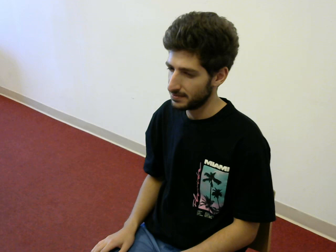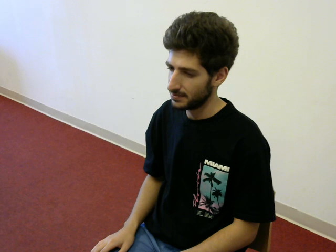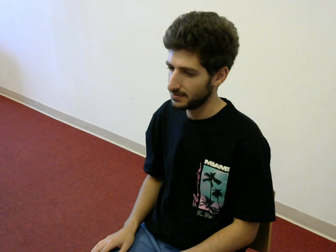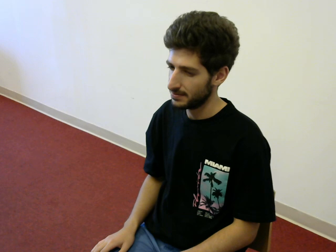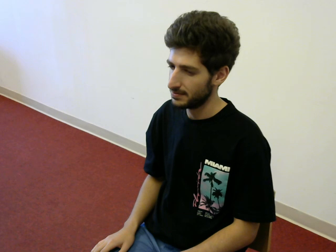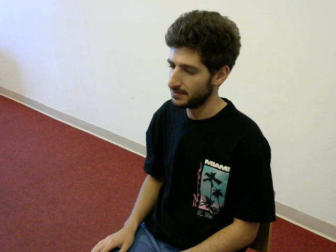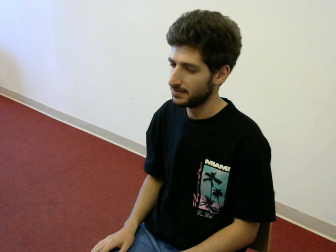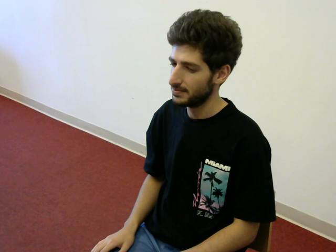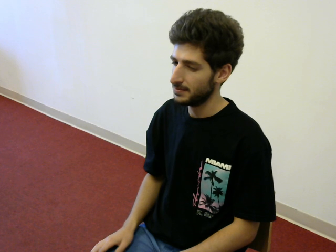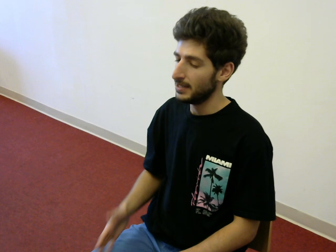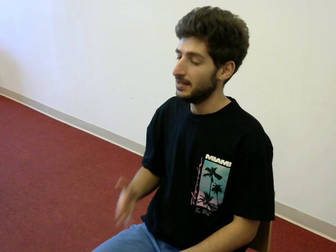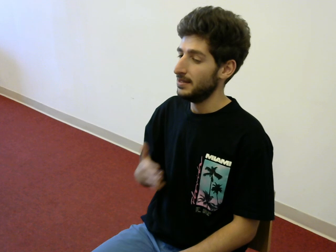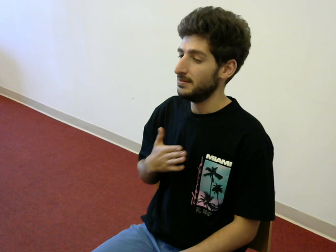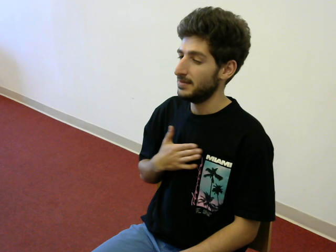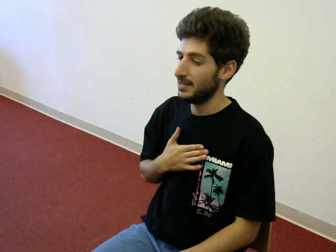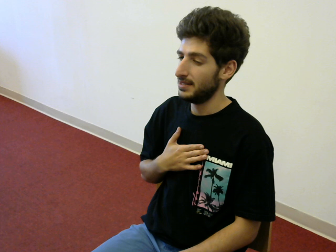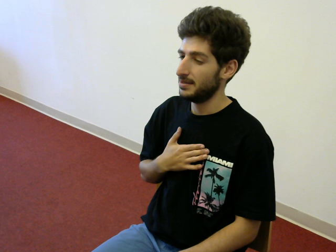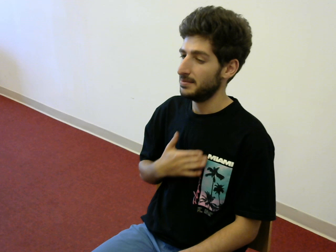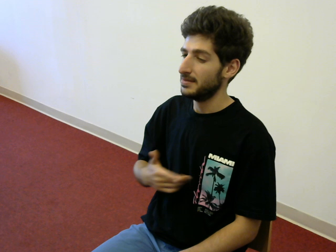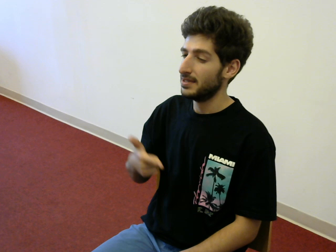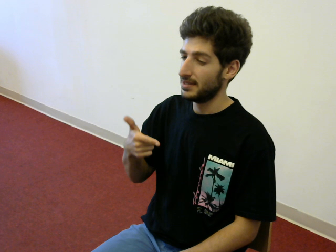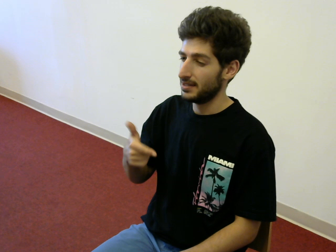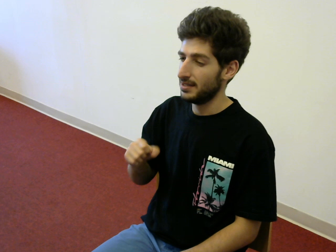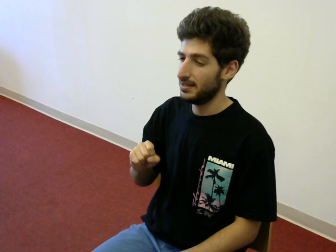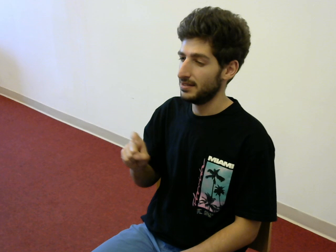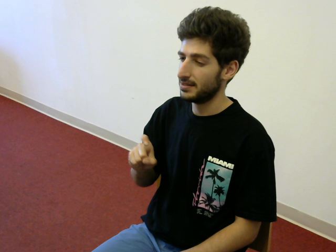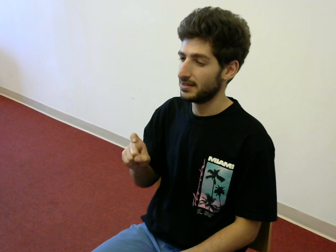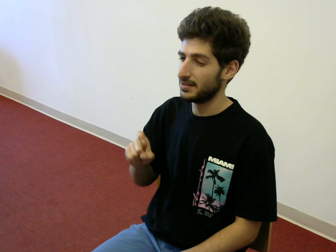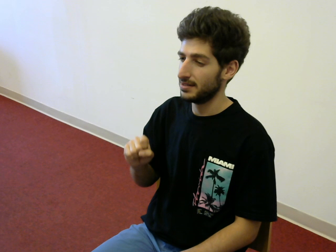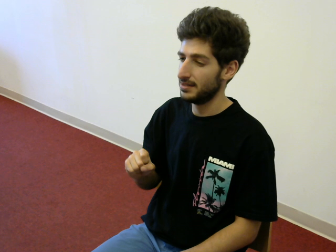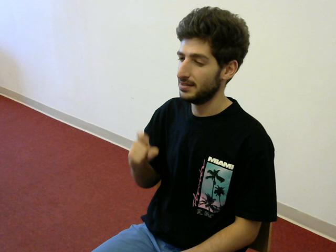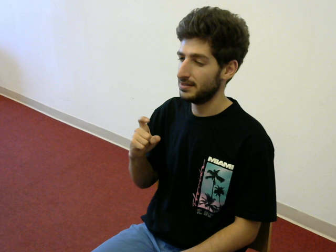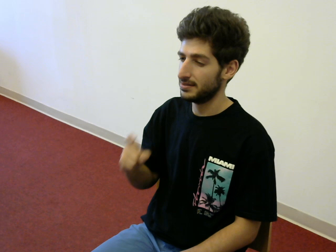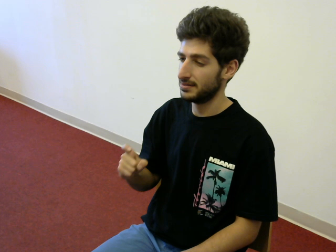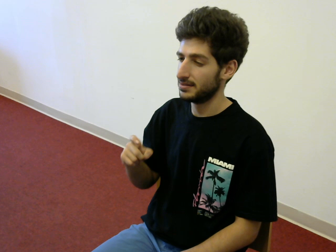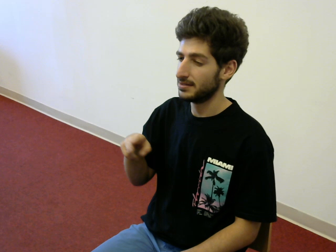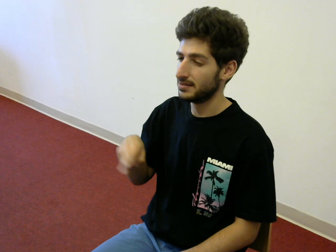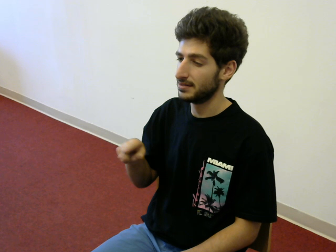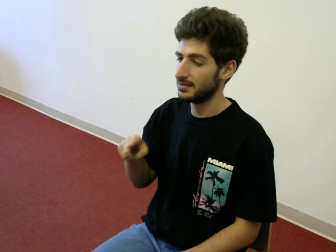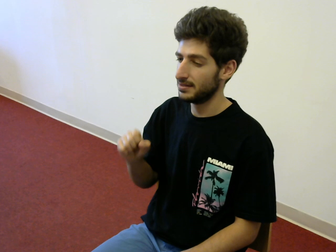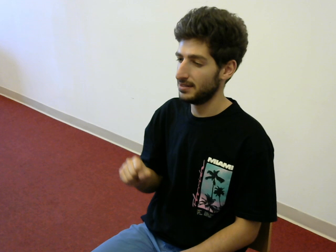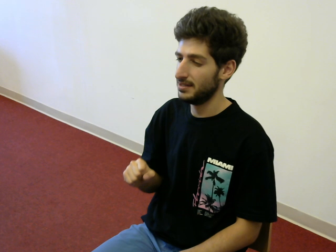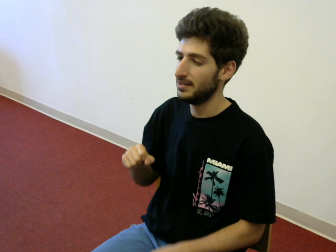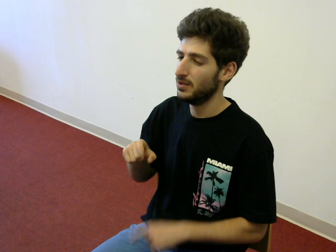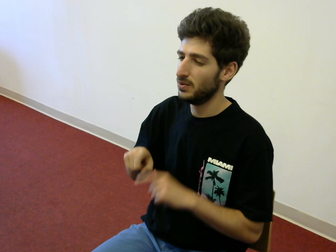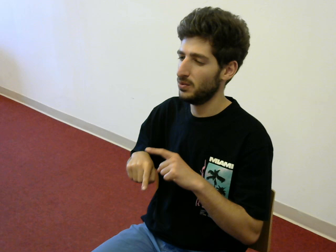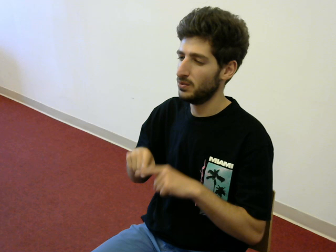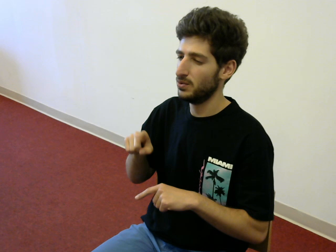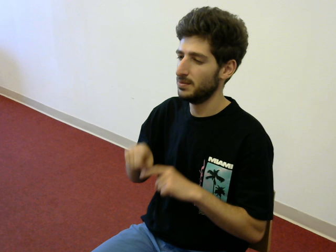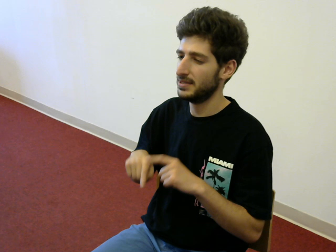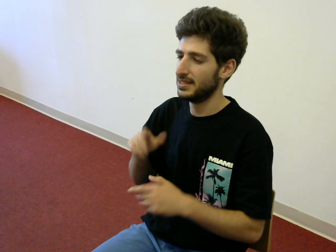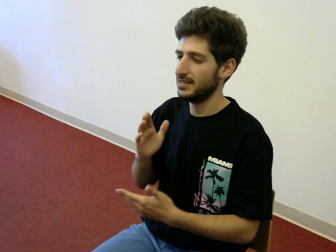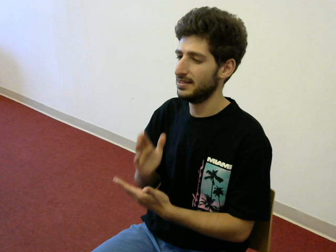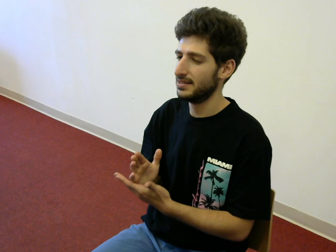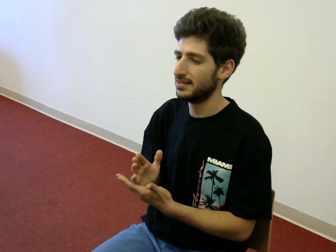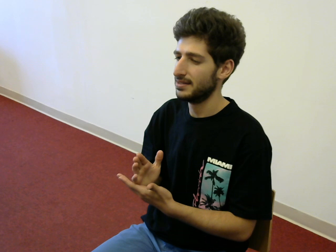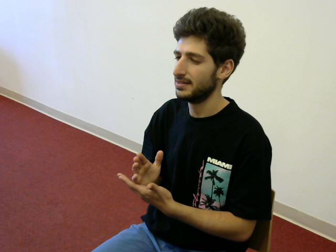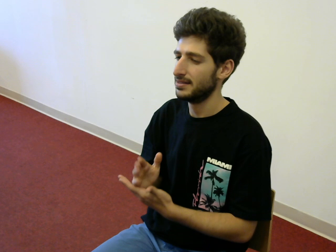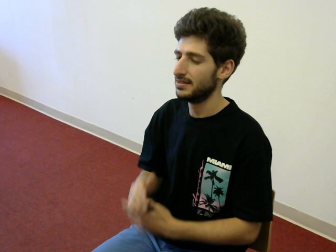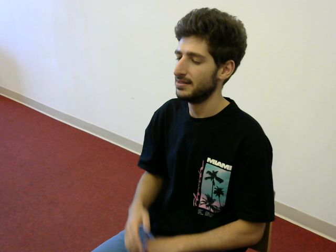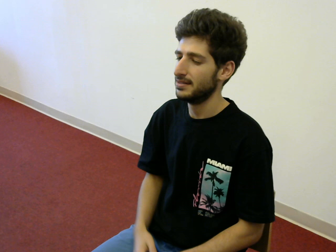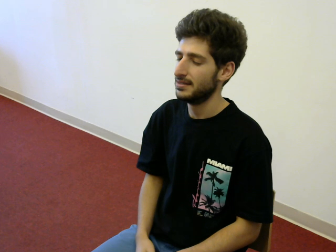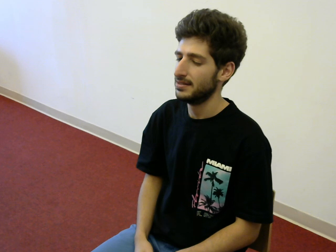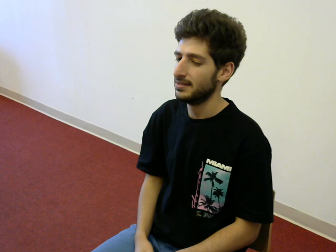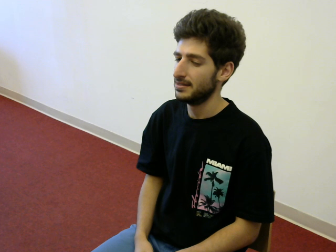Mənim Qazaxda qohumlarım var